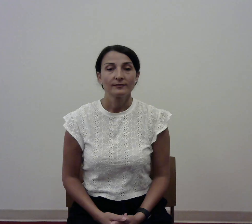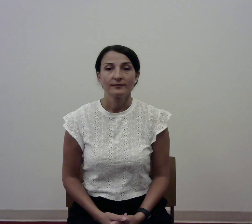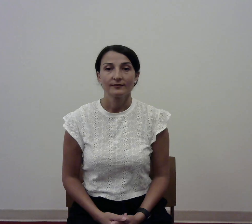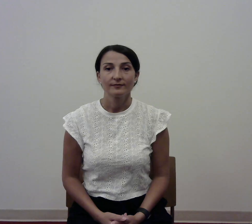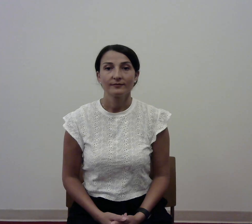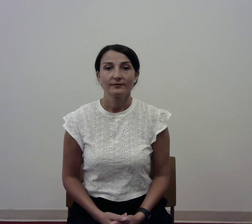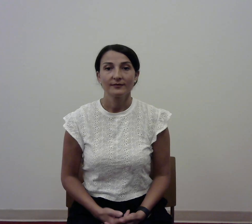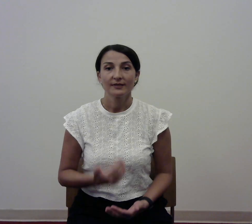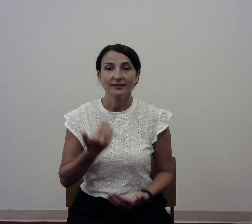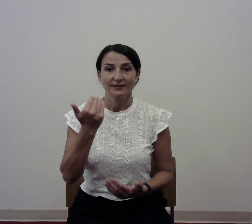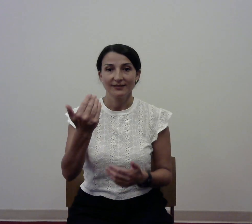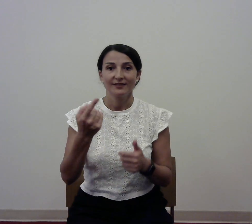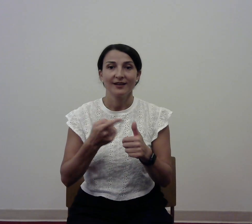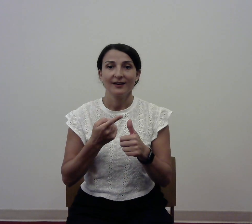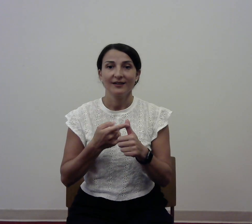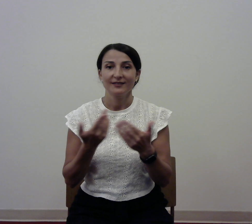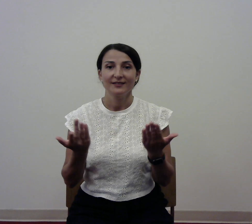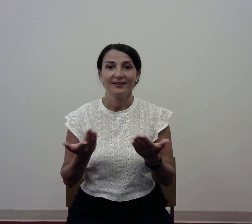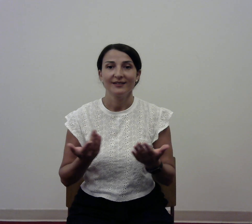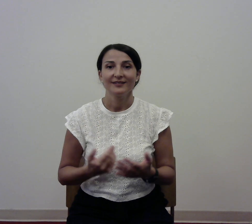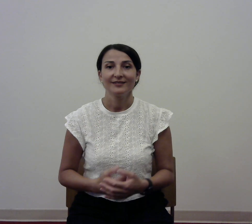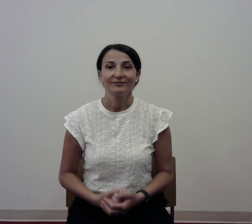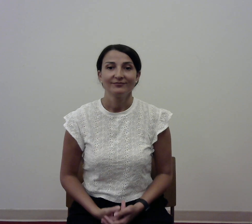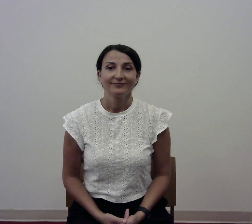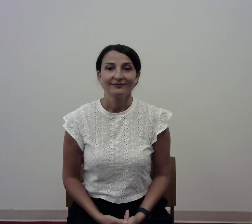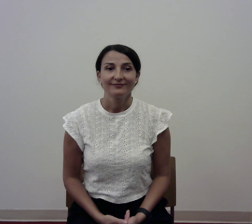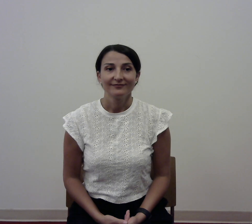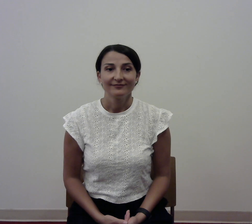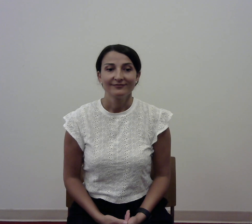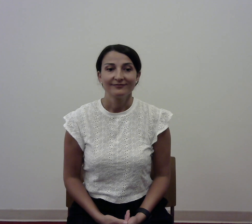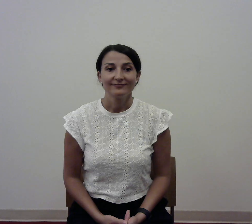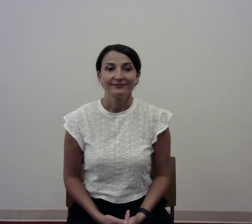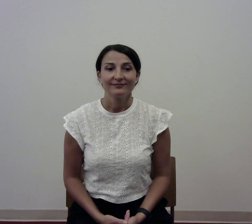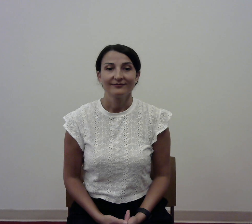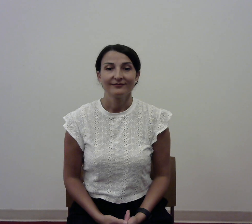Sizin adınız nədir?